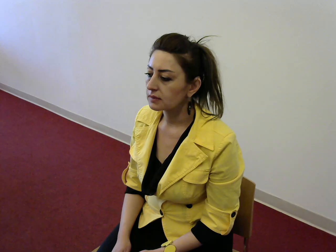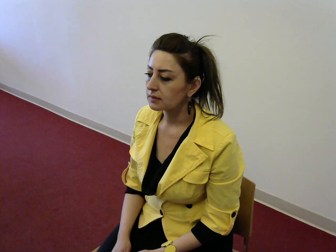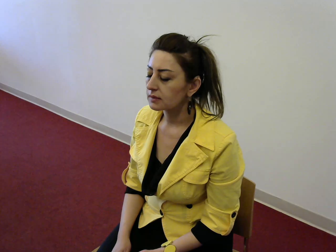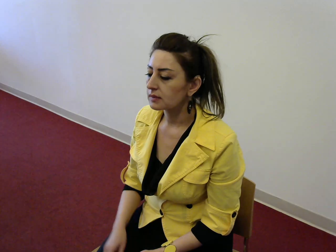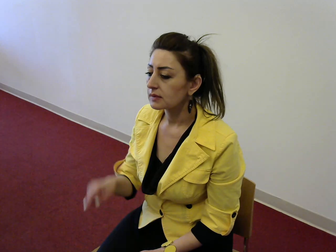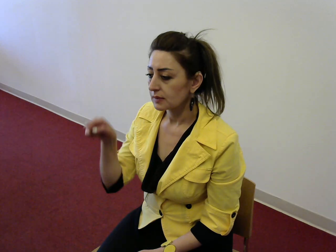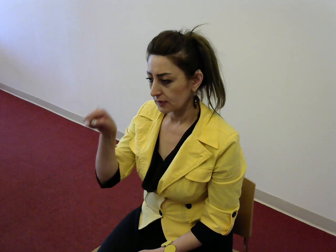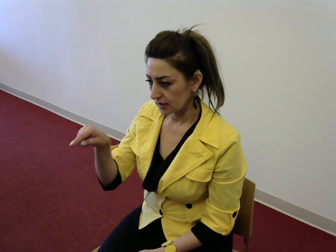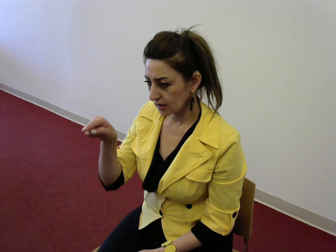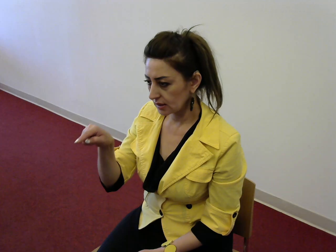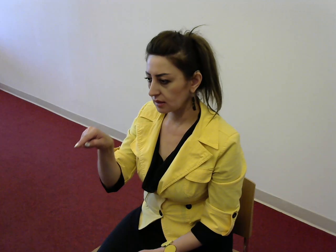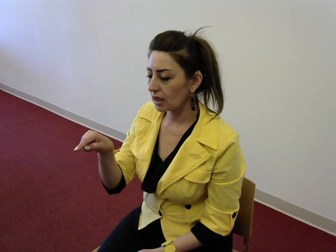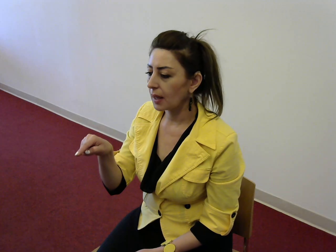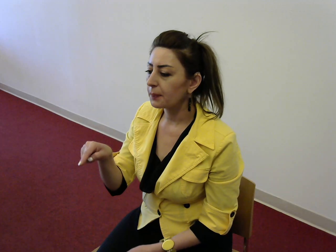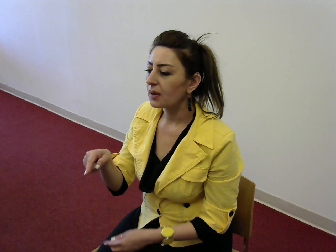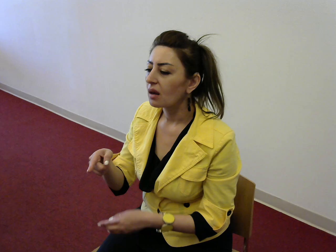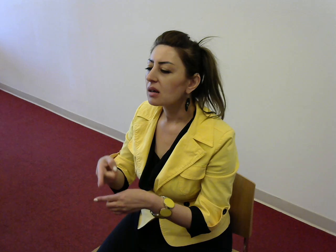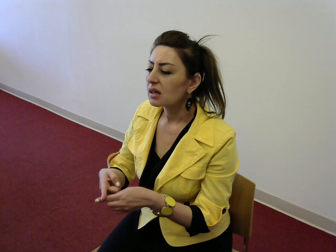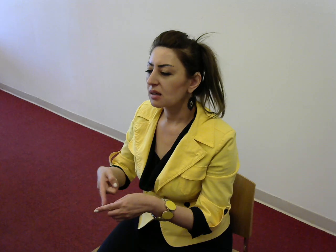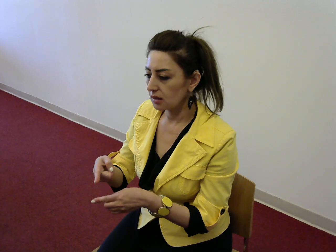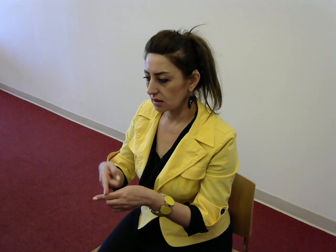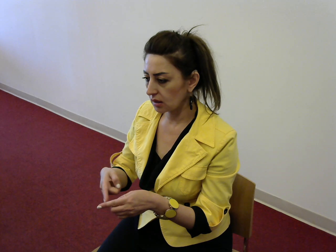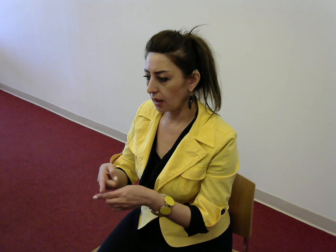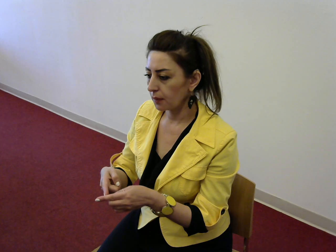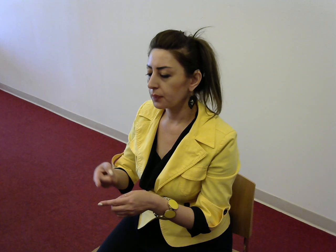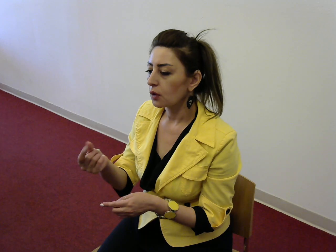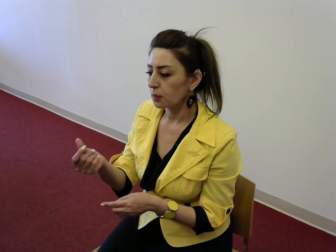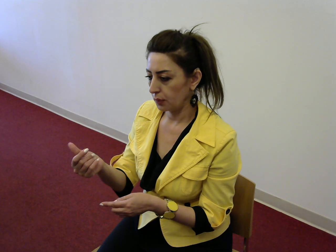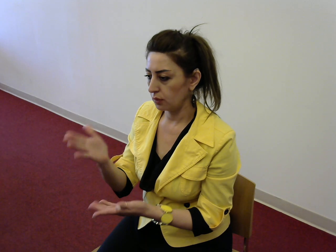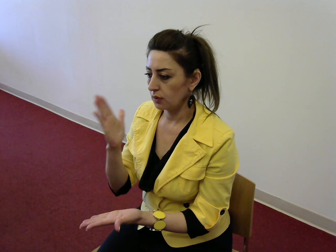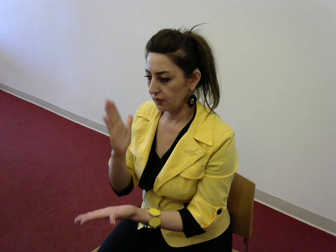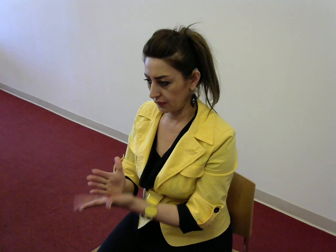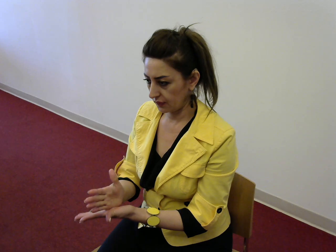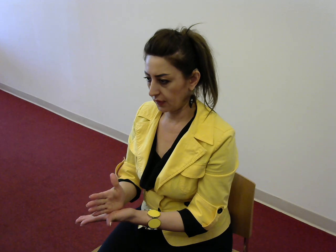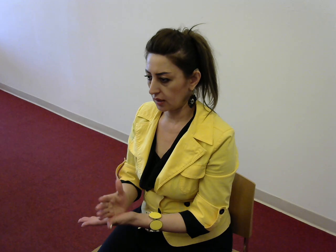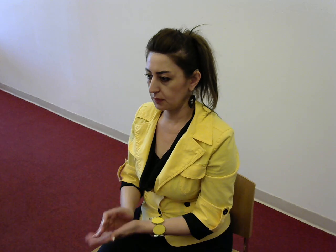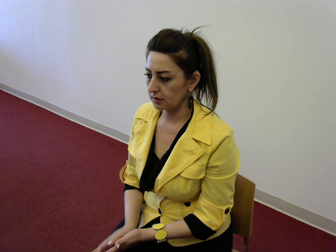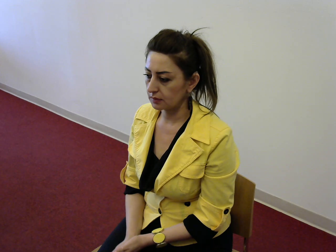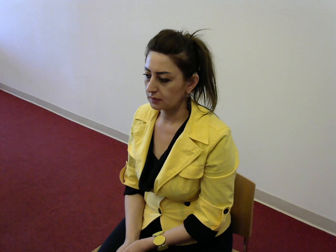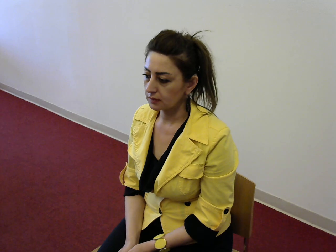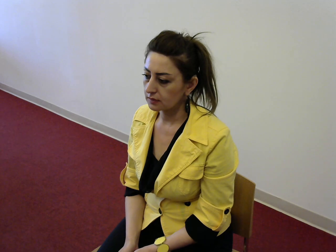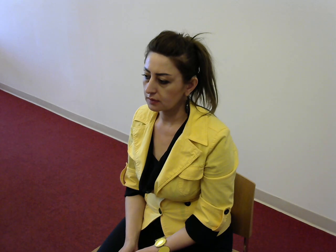Sizdə xırda pul varmı?